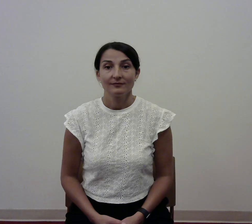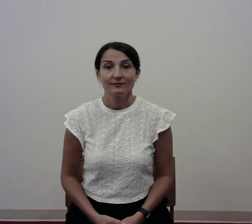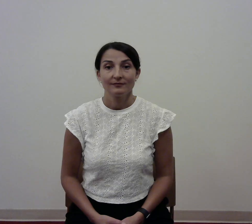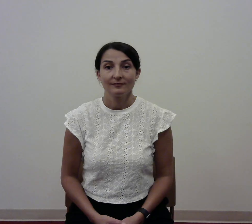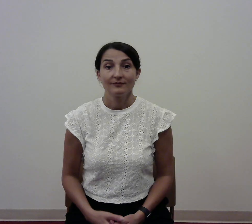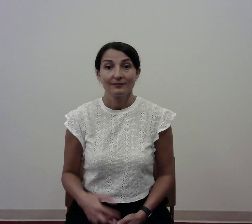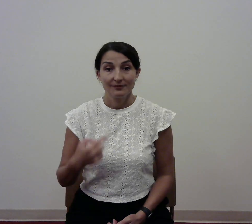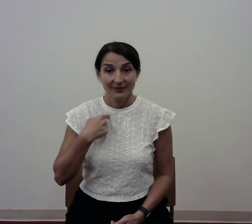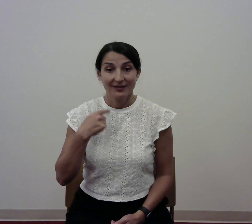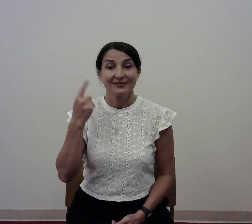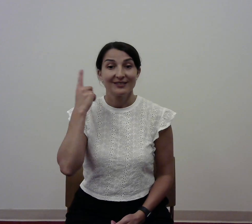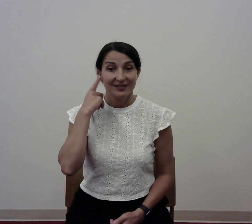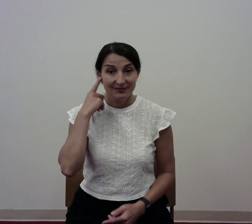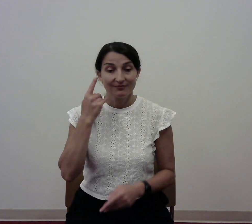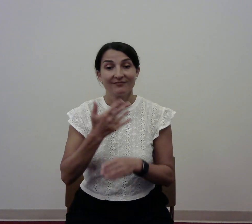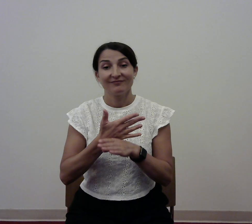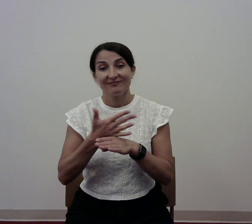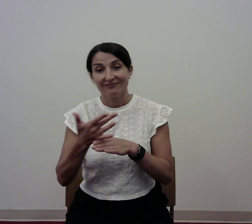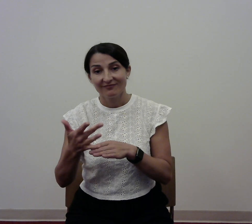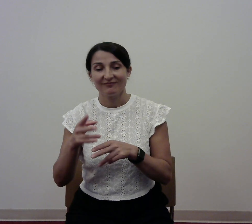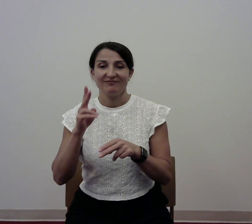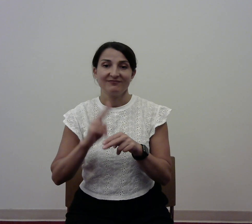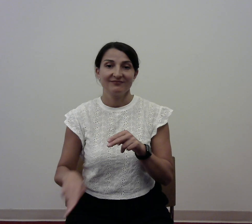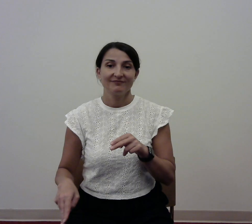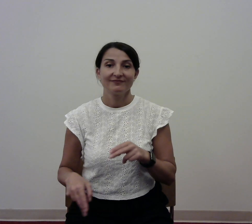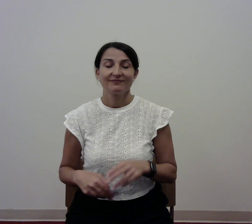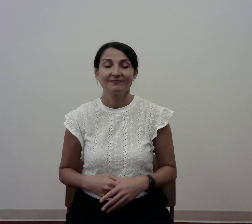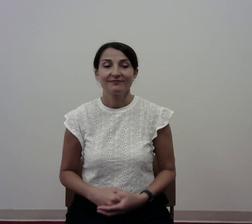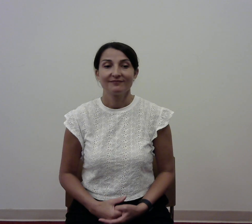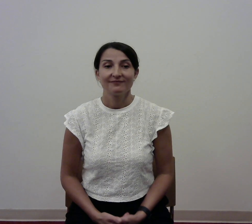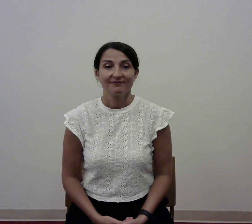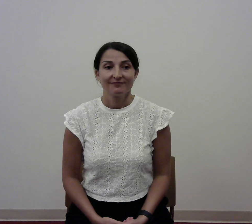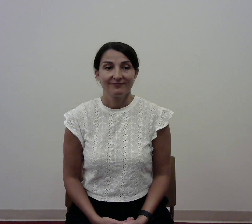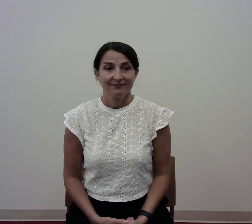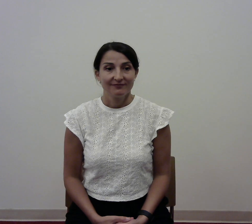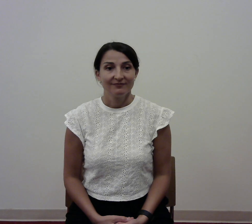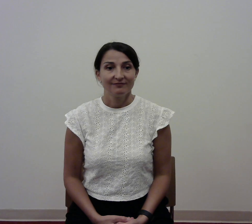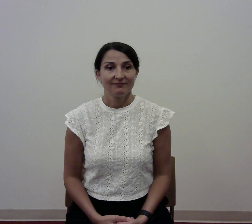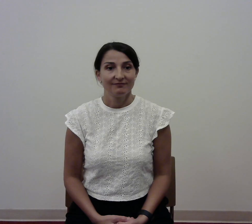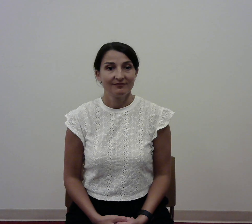Mən eşitməni sonradan itirmişəm